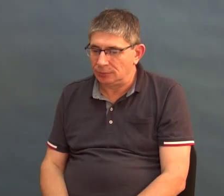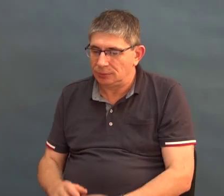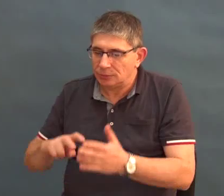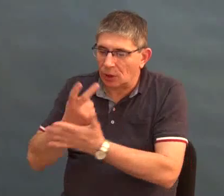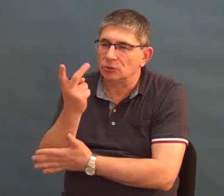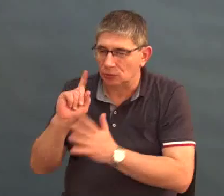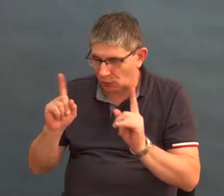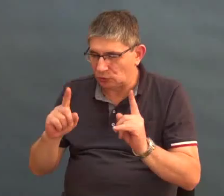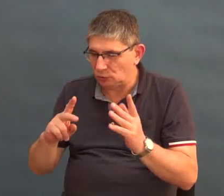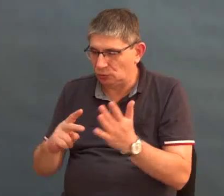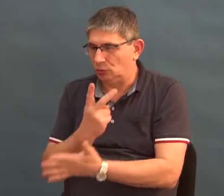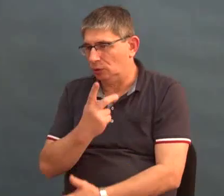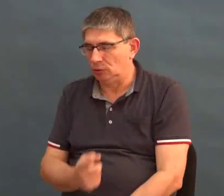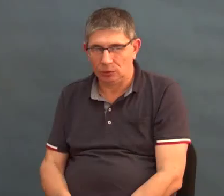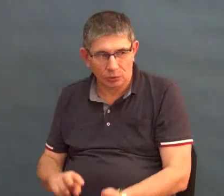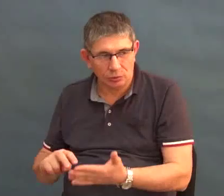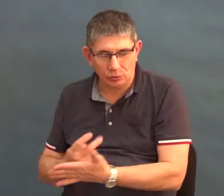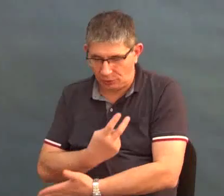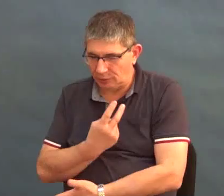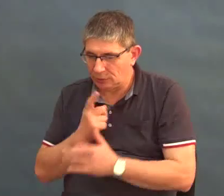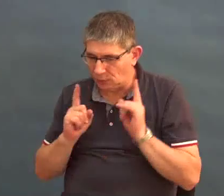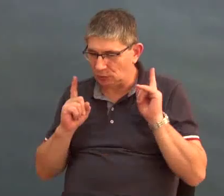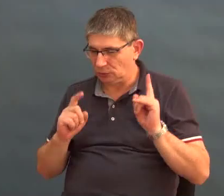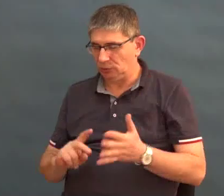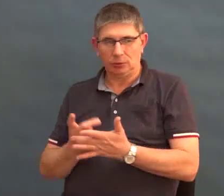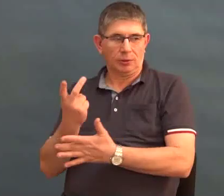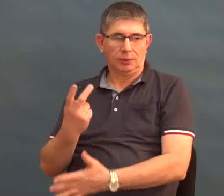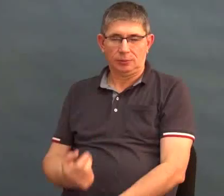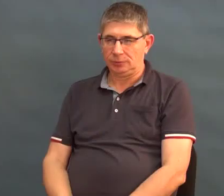Trzeba uważać, żeby się nie wyślizgnąć.